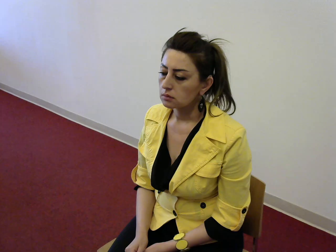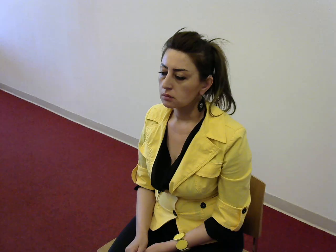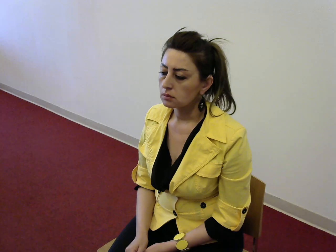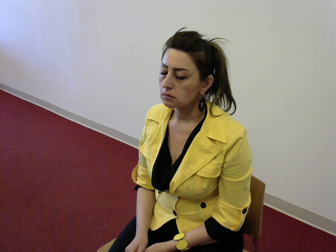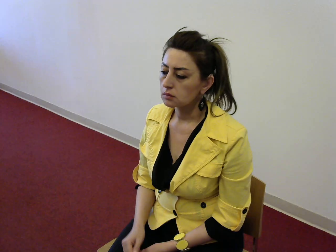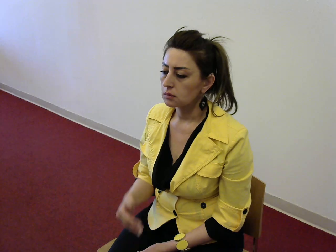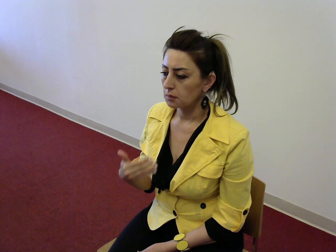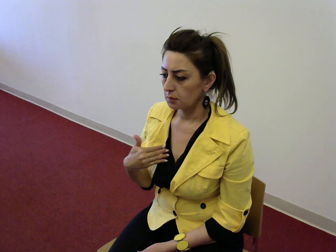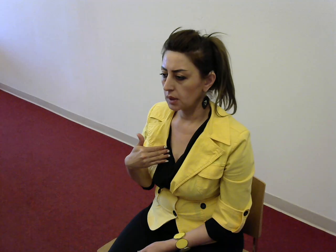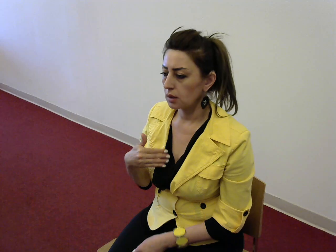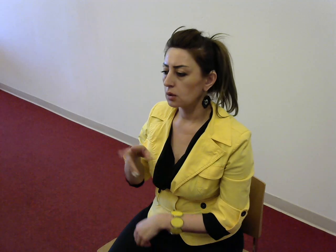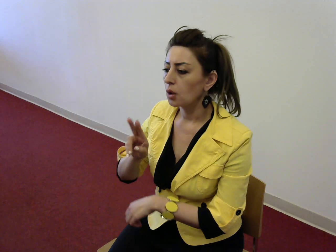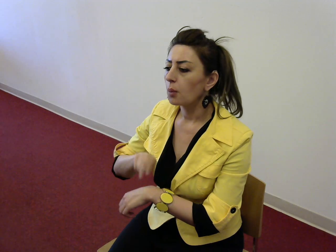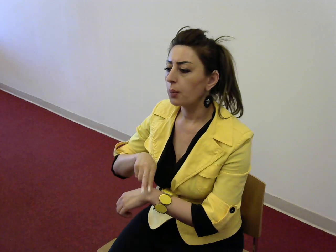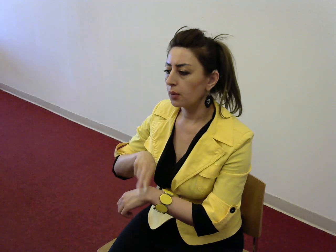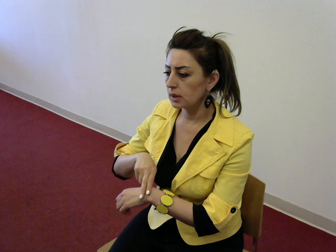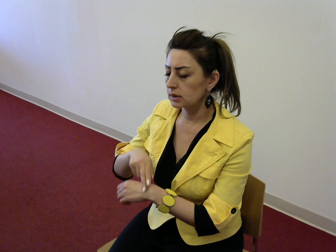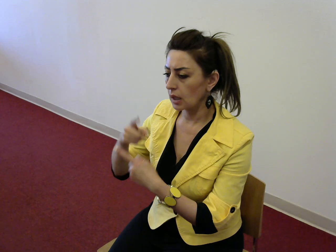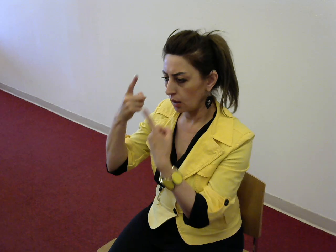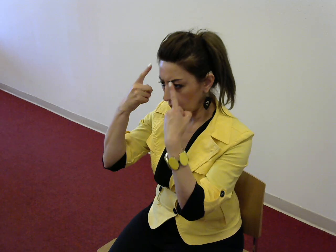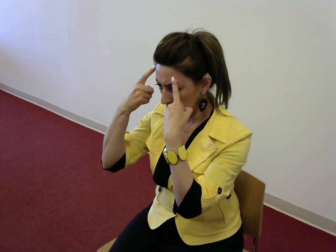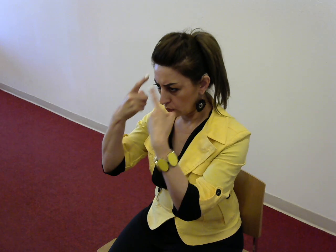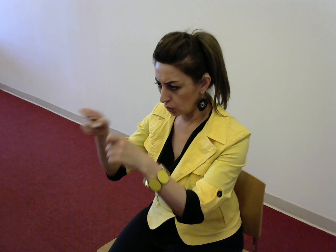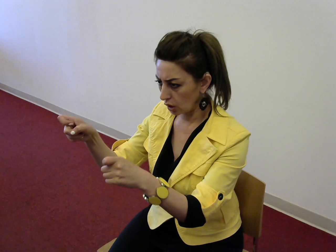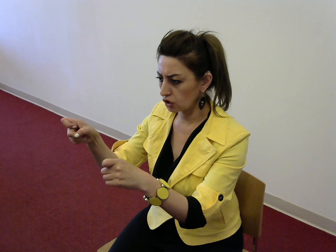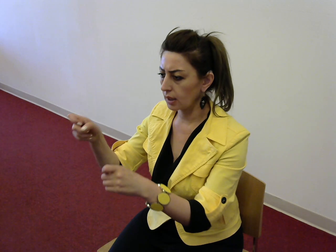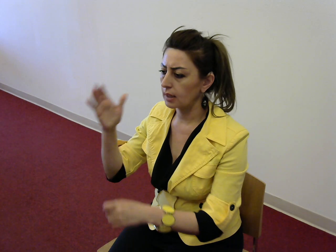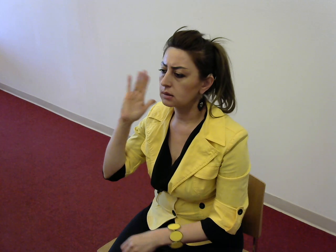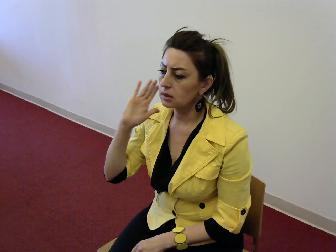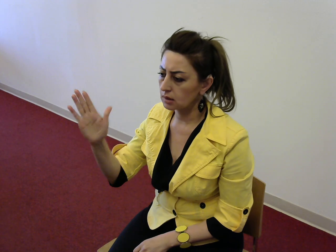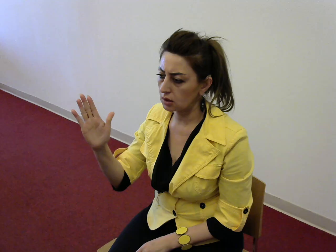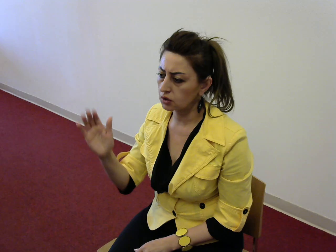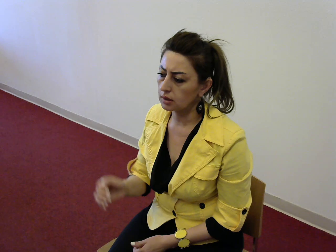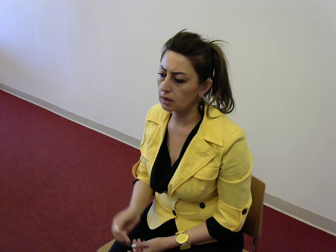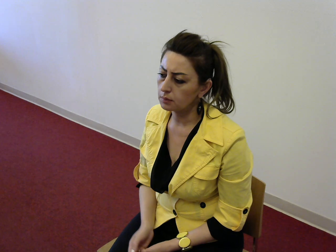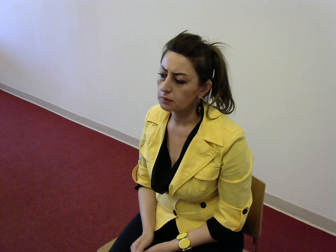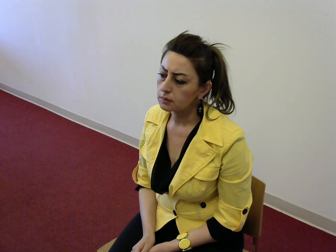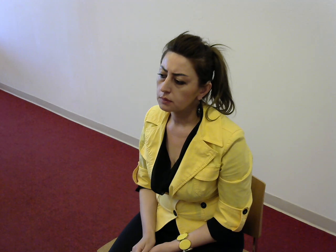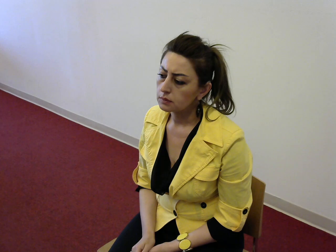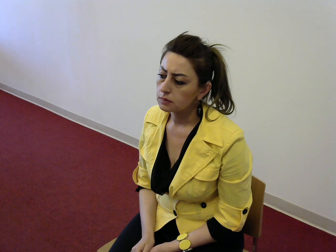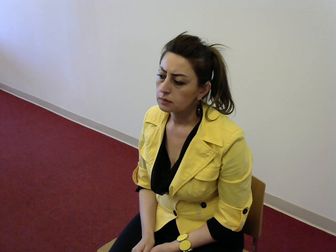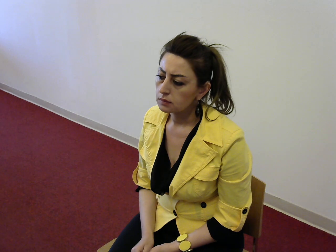Mən polisə müraciət edəcəyəm